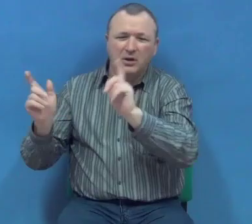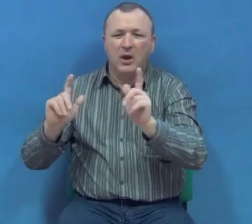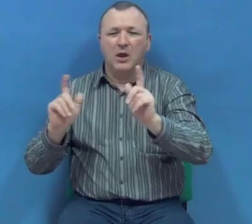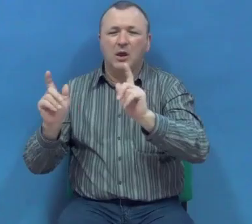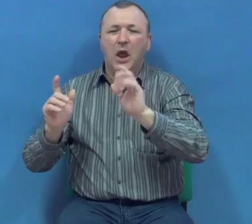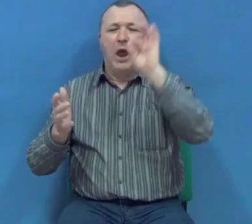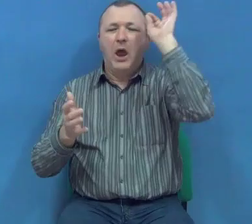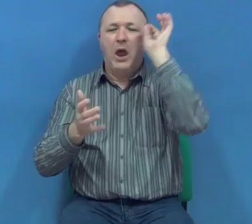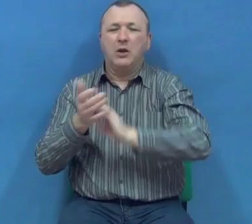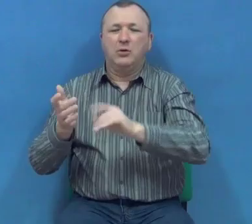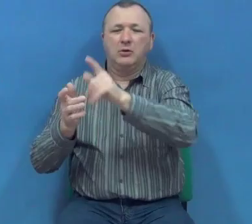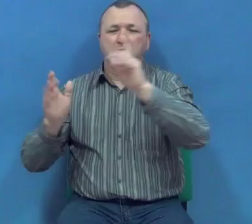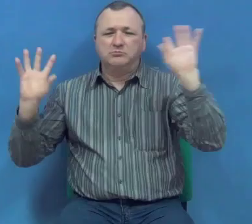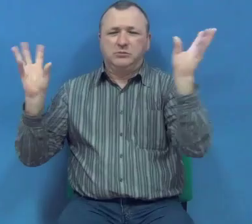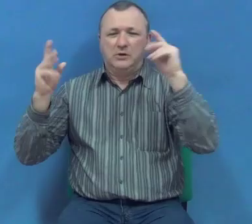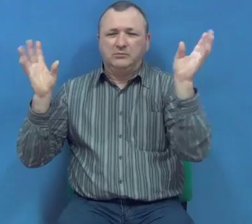Akurat zaczął się alarm.